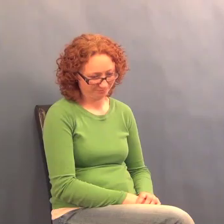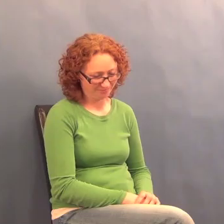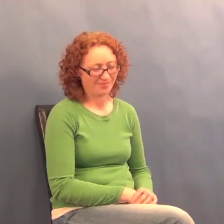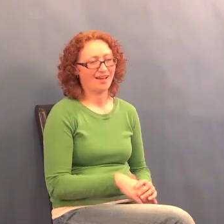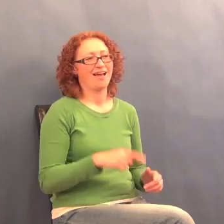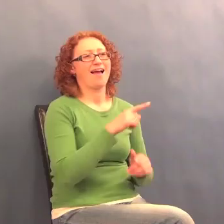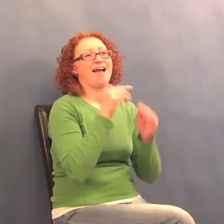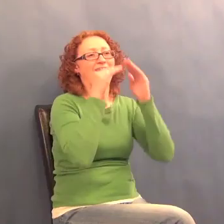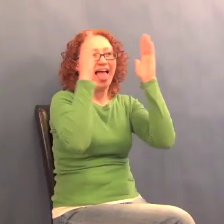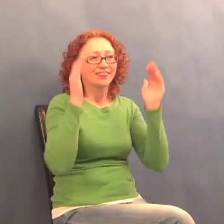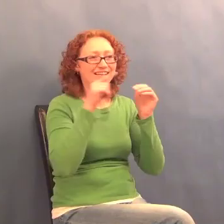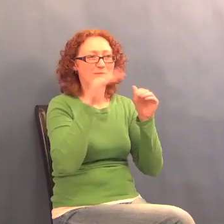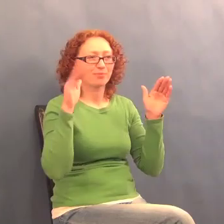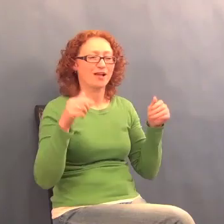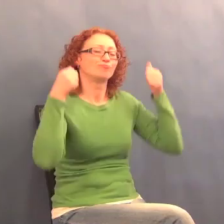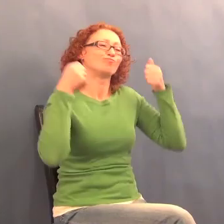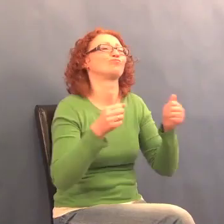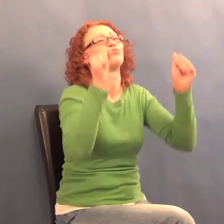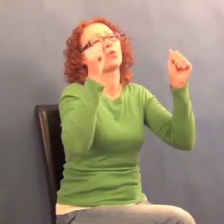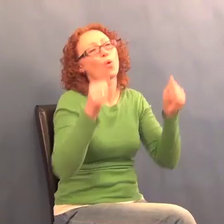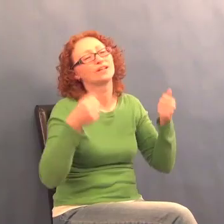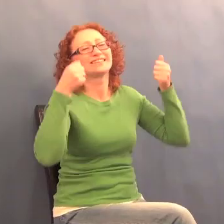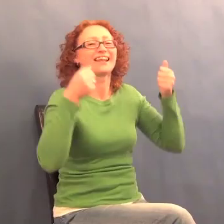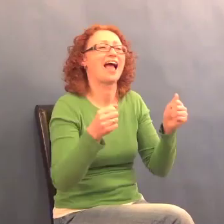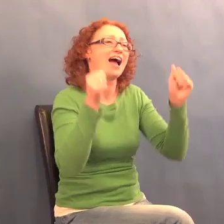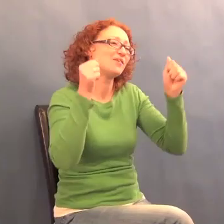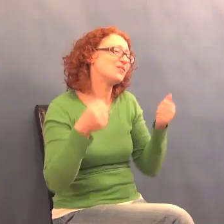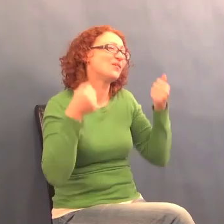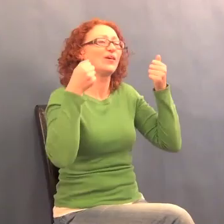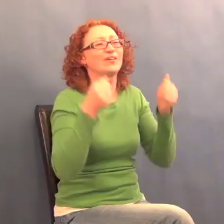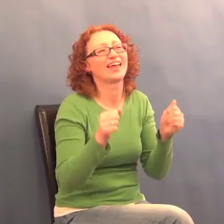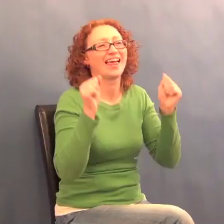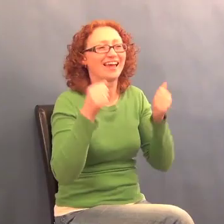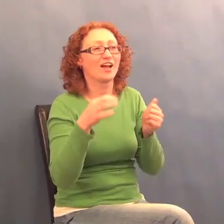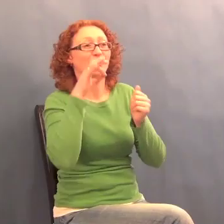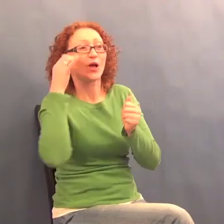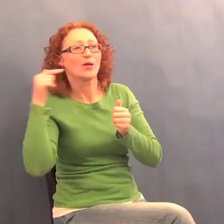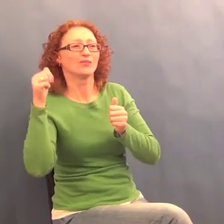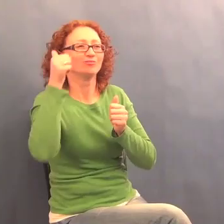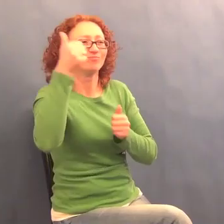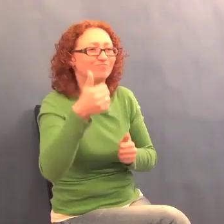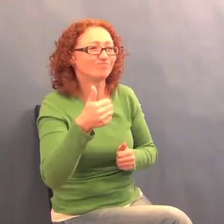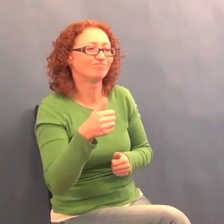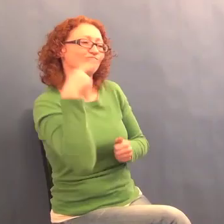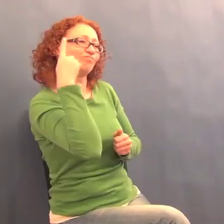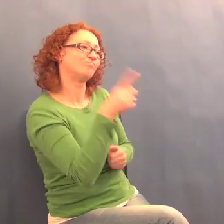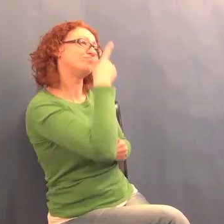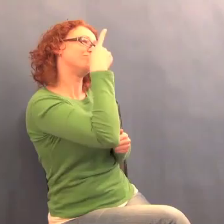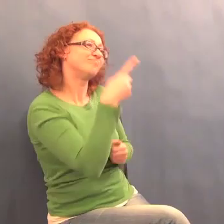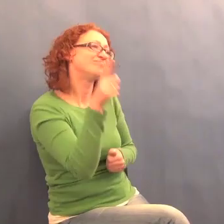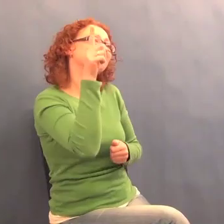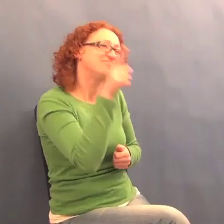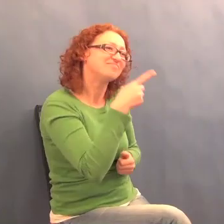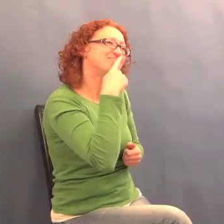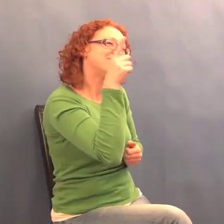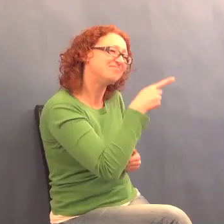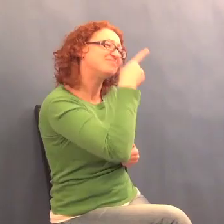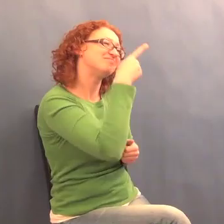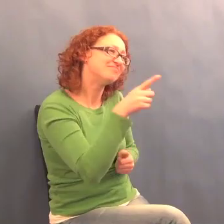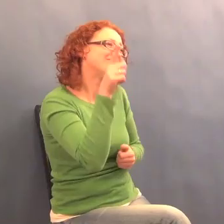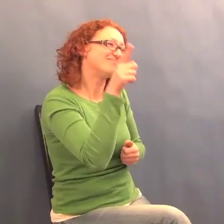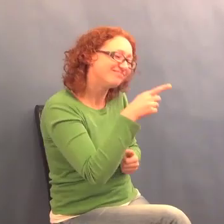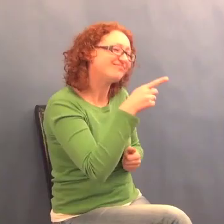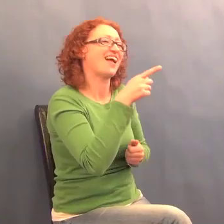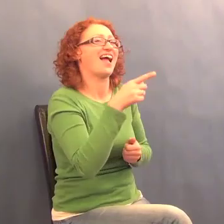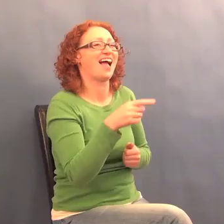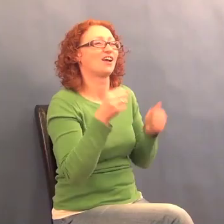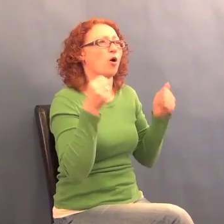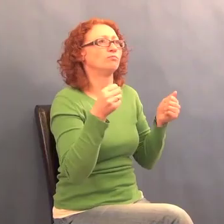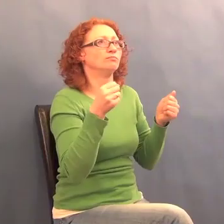W klatce ptaszek się huśta, a kot znów przychodzi i patrzy, jak ptaszek się huśta.